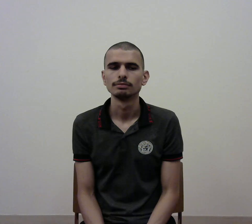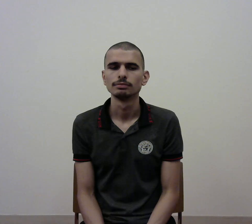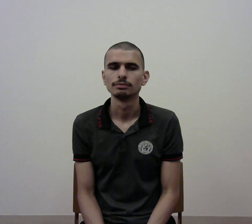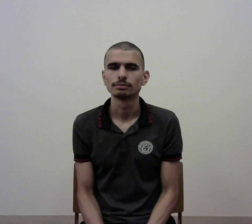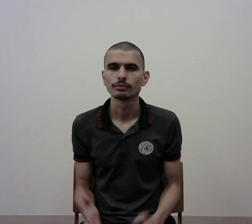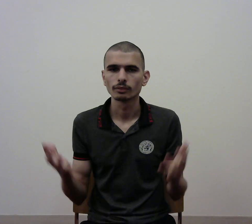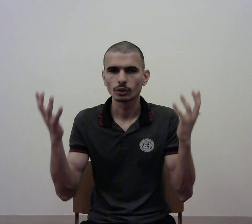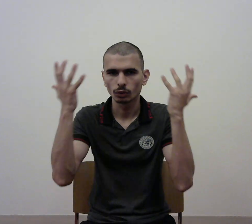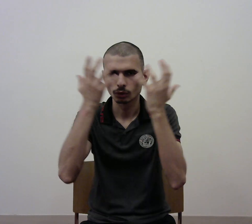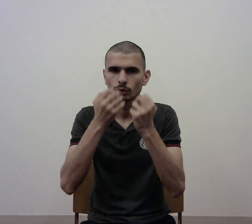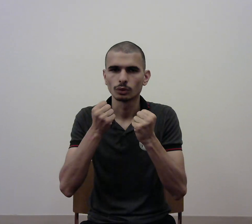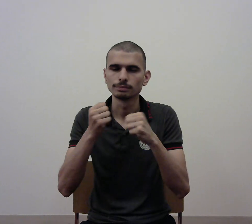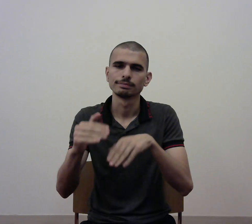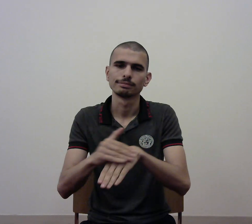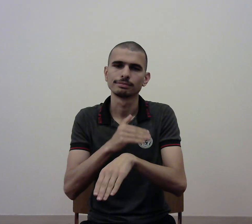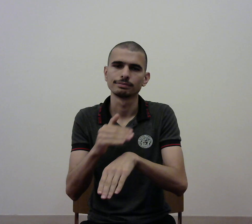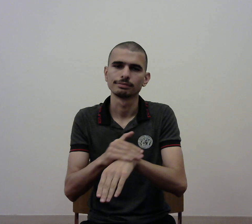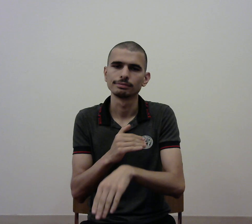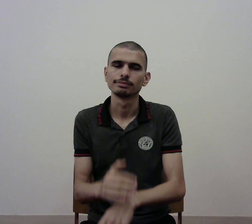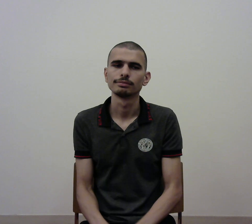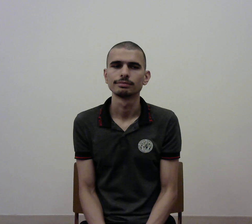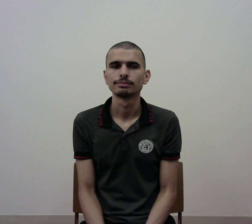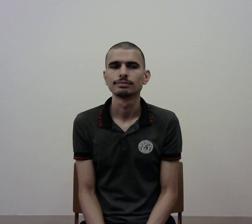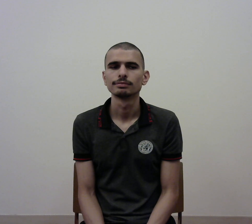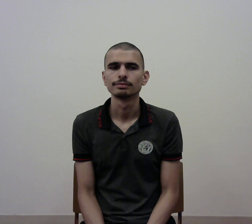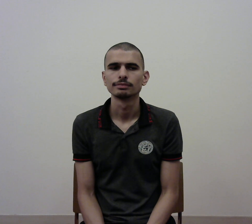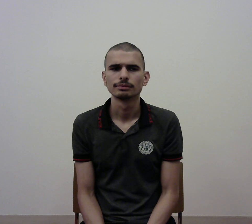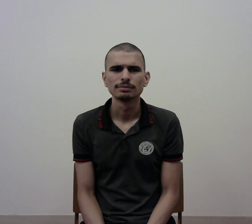Axşamınız xeyir